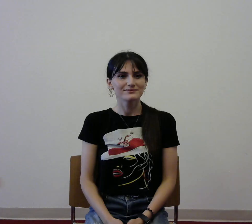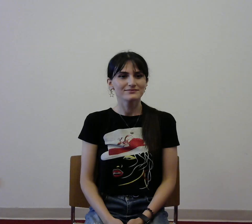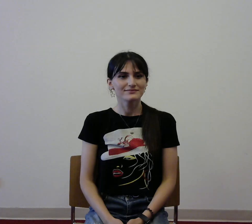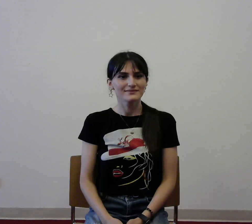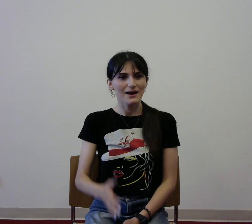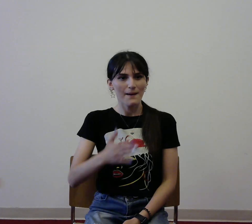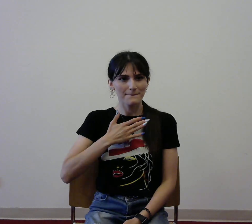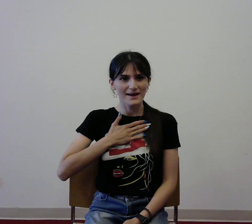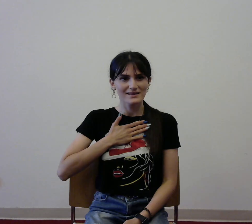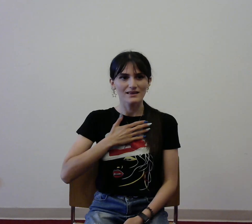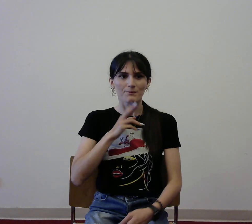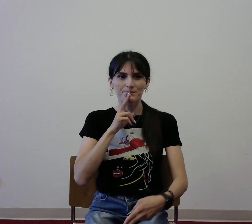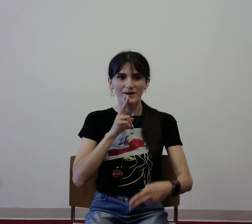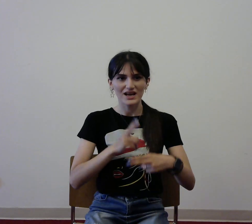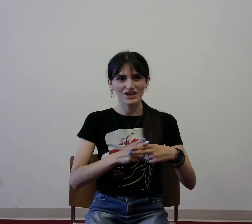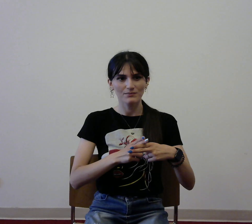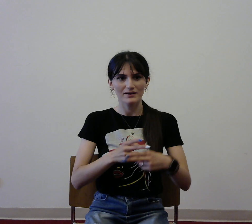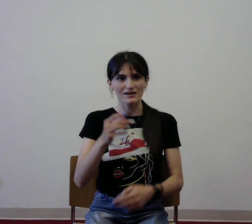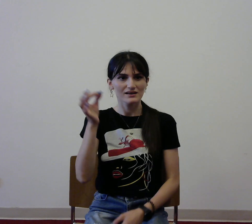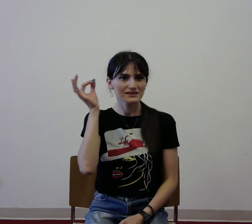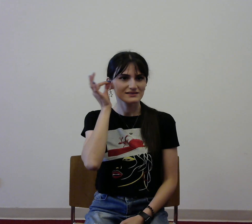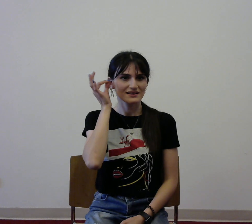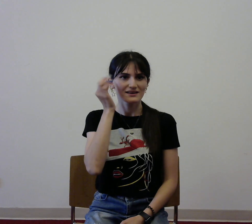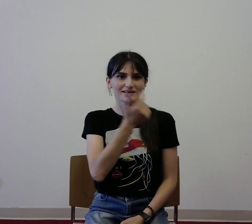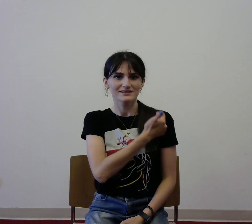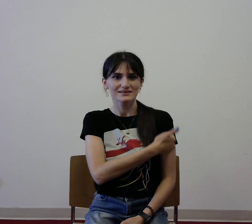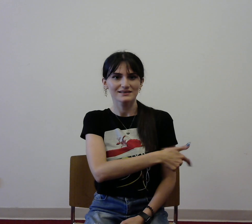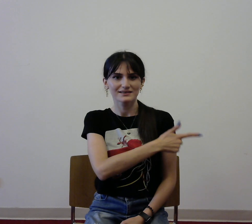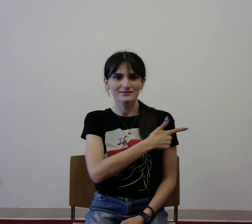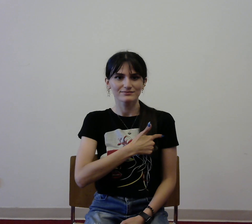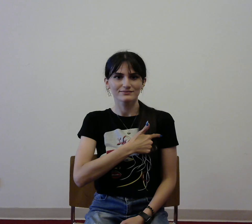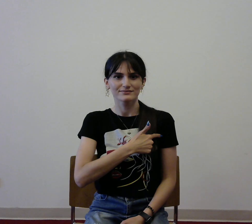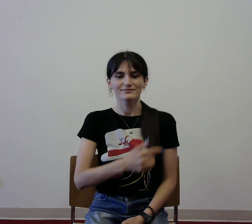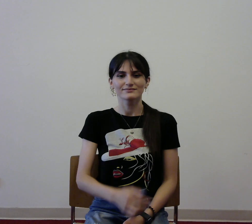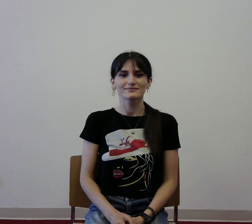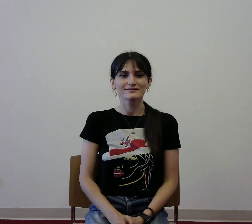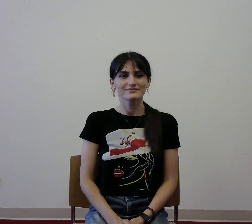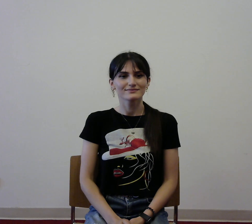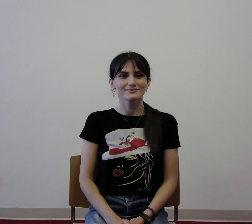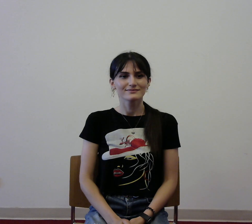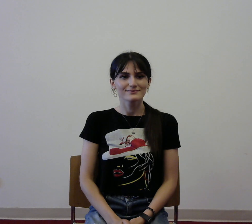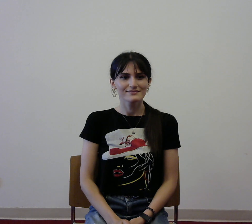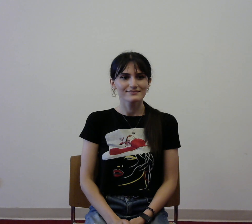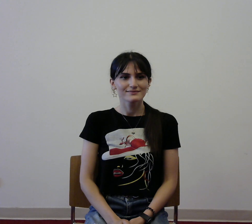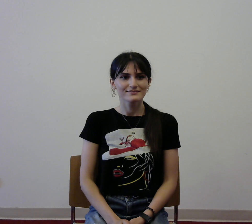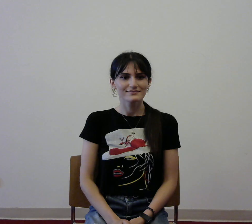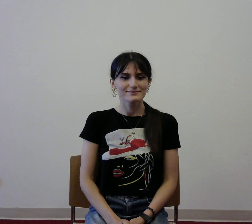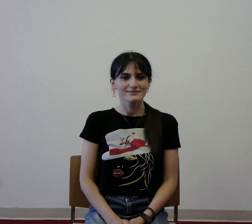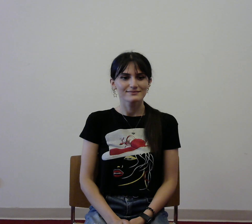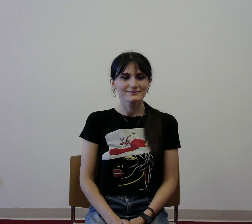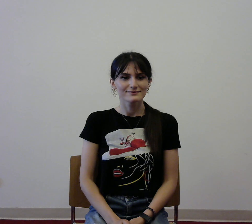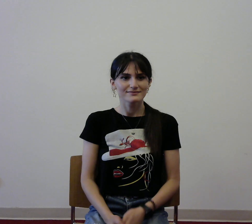Mənim bacım tibb bacısıdır